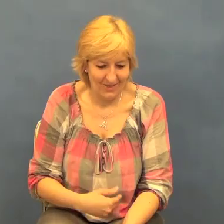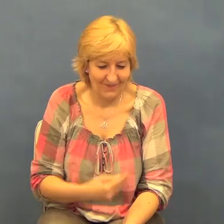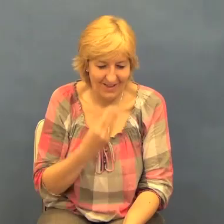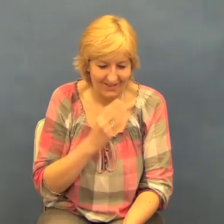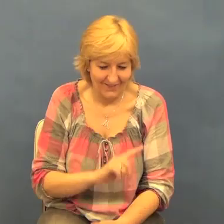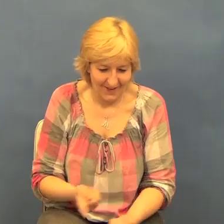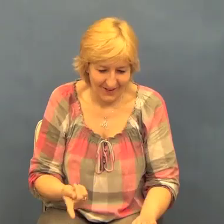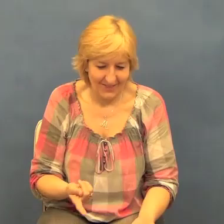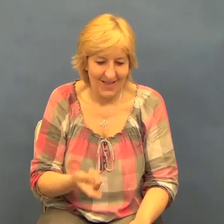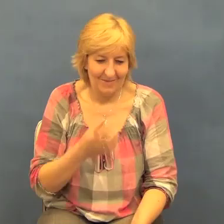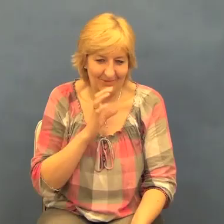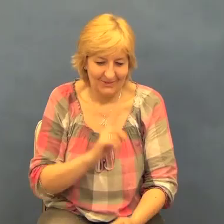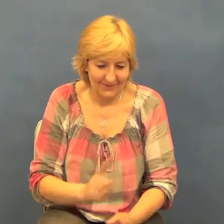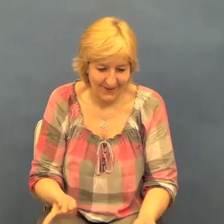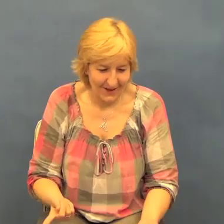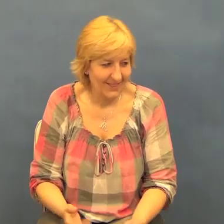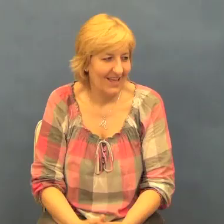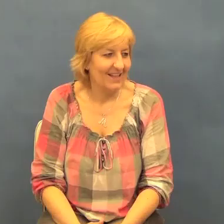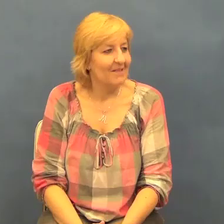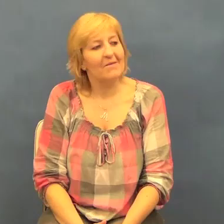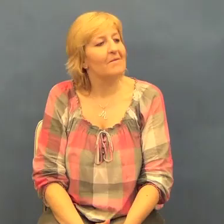Z głodu nie wolno jeść ani pić.